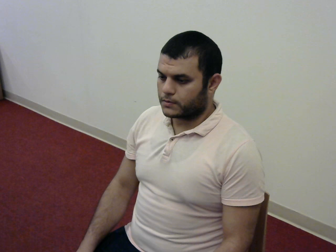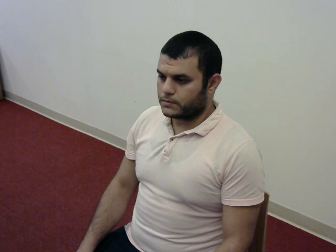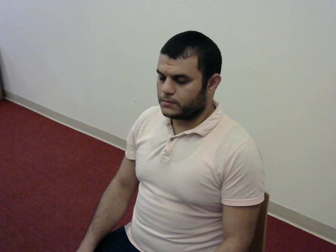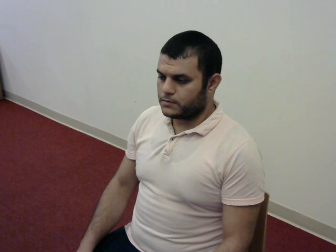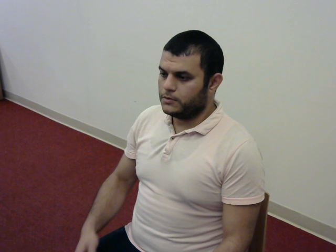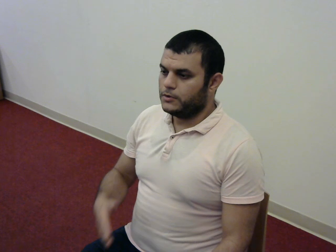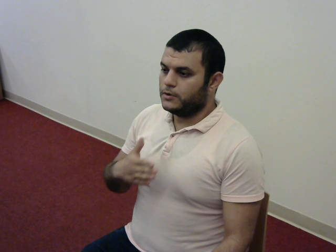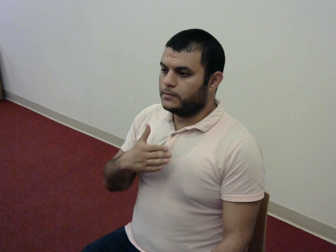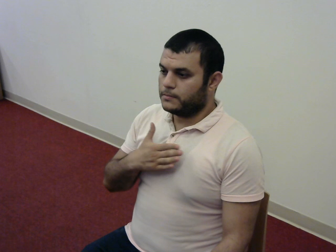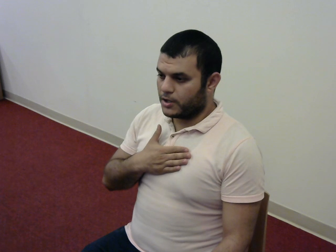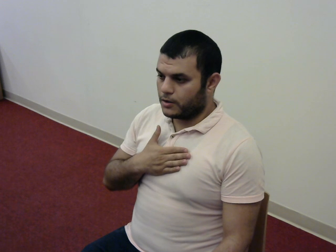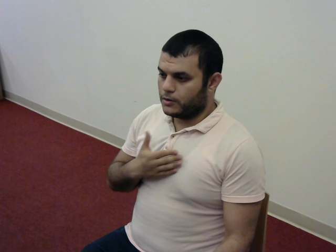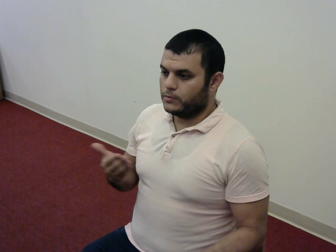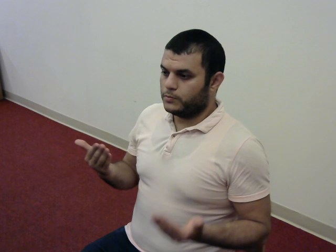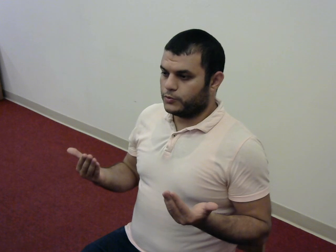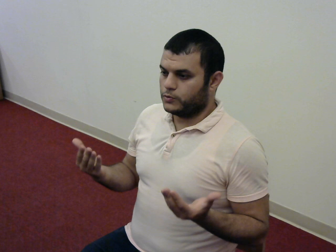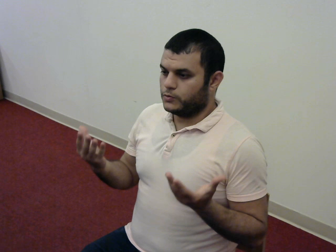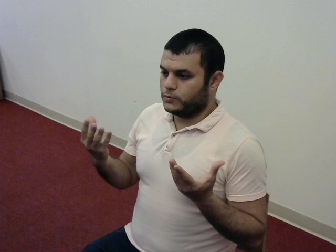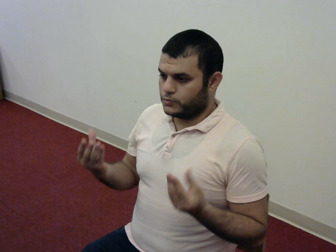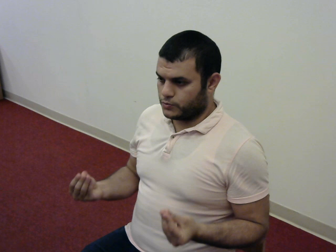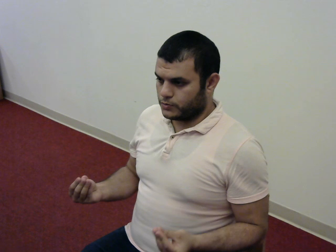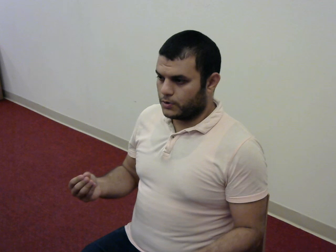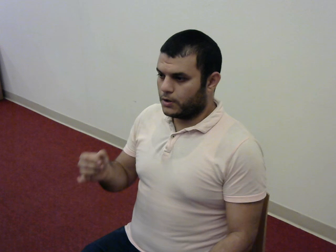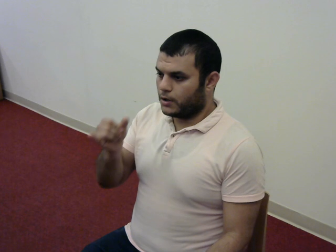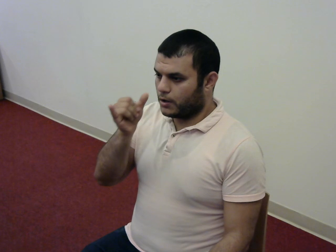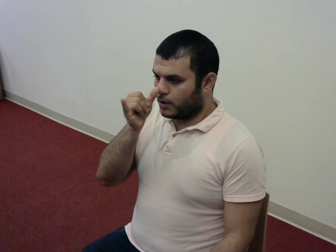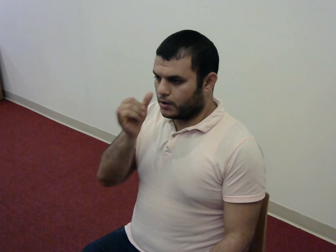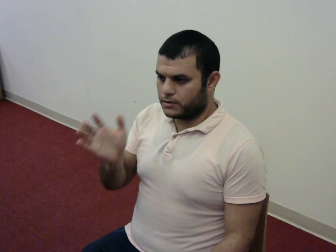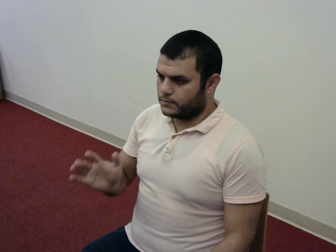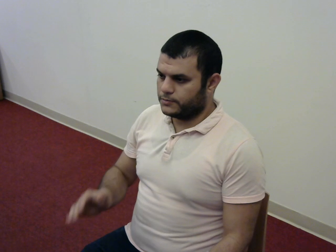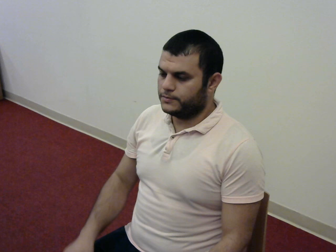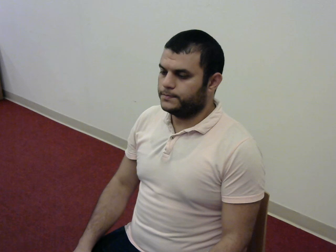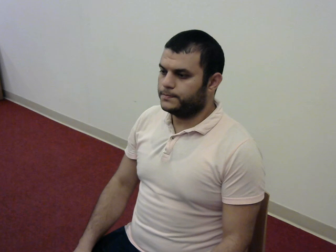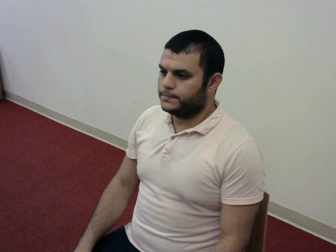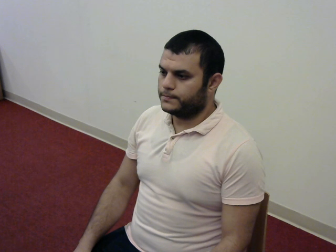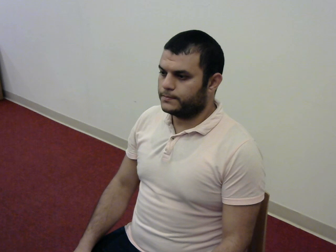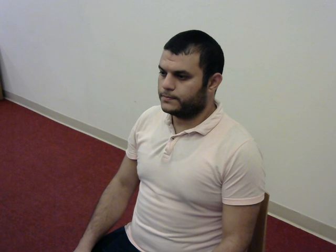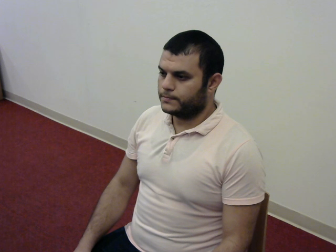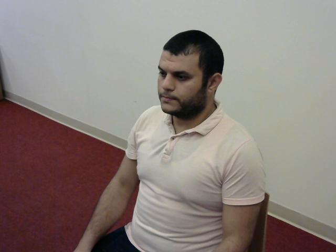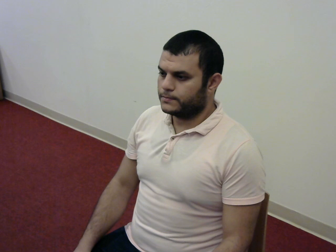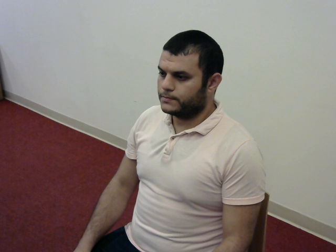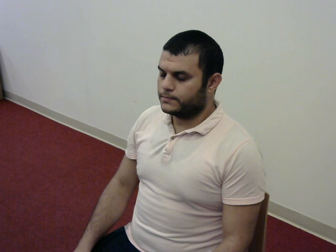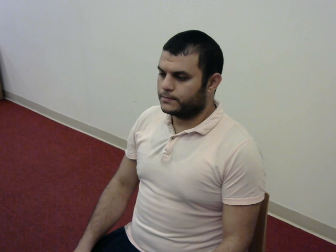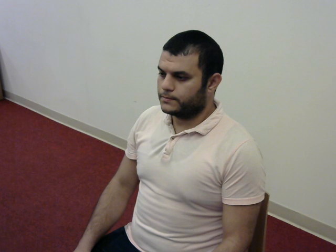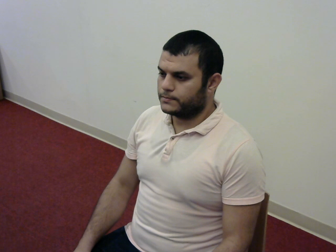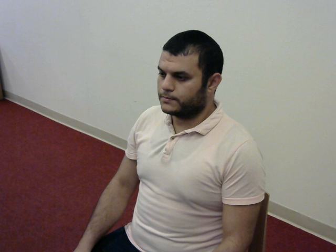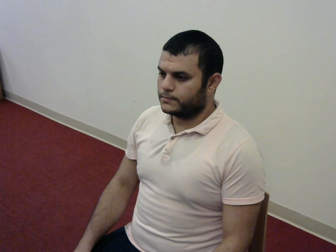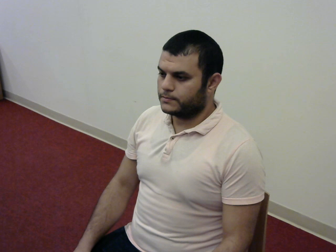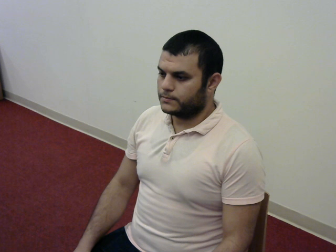Məndə bu gün alınmır